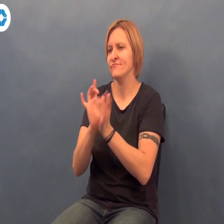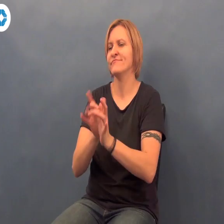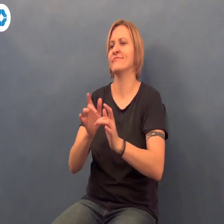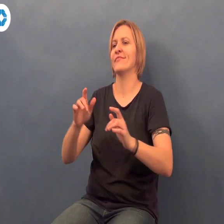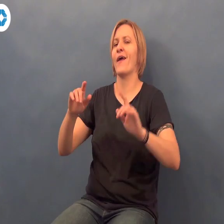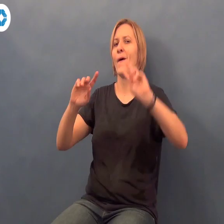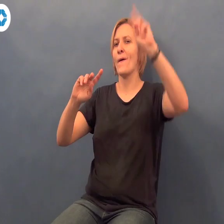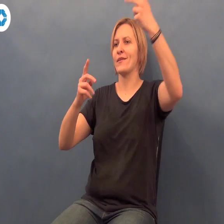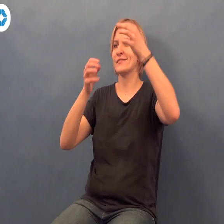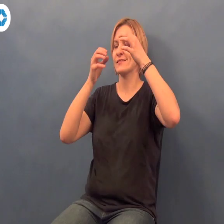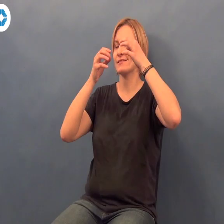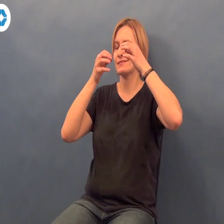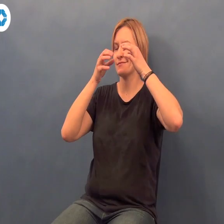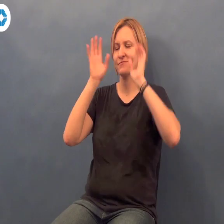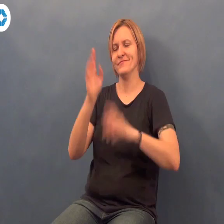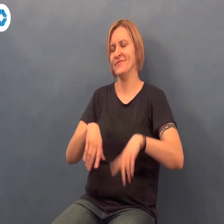Z naprzeciwka samochód... nie!